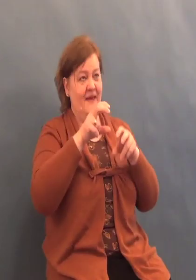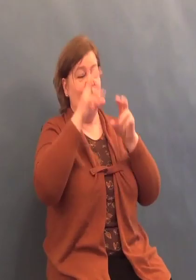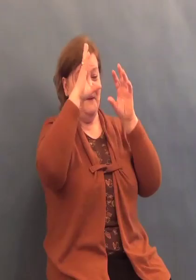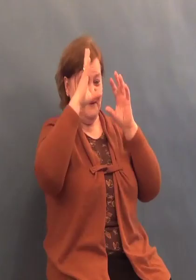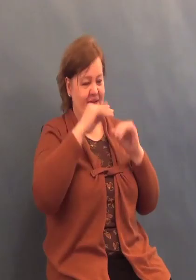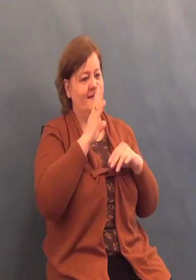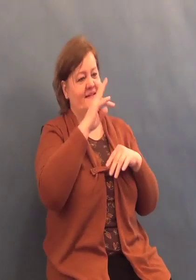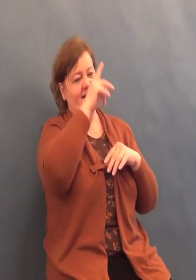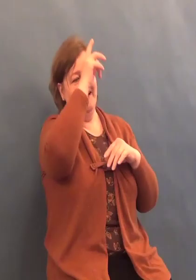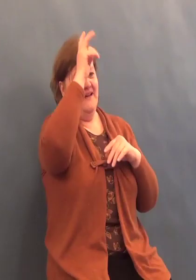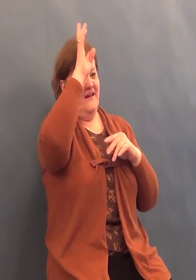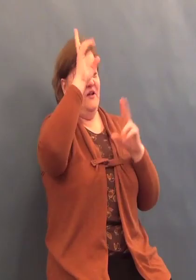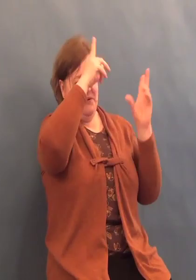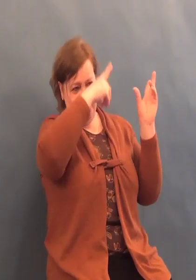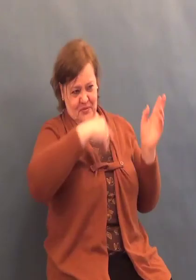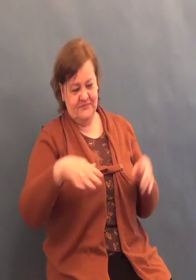Kończy się alarm, schodzą na dół.